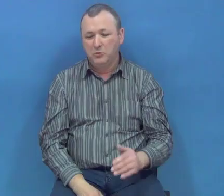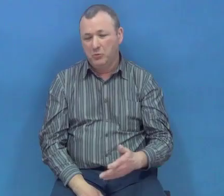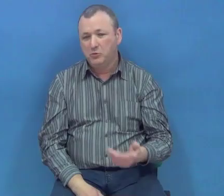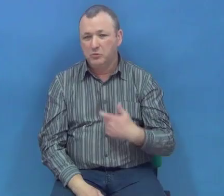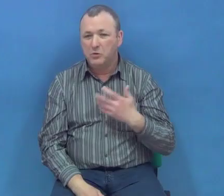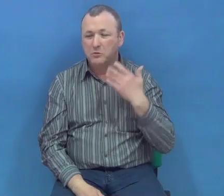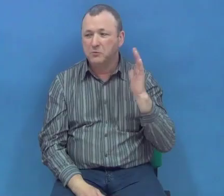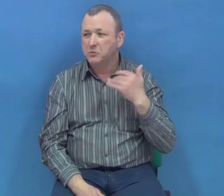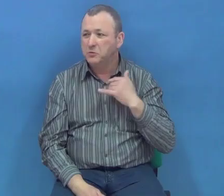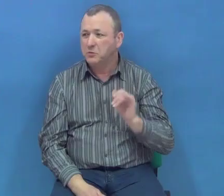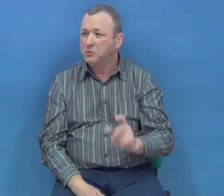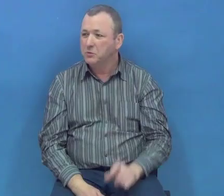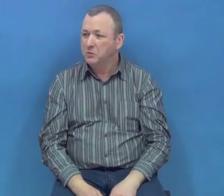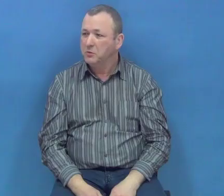Może, ja nic o tym nie wiem.